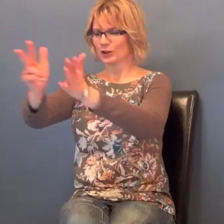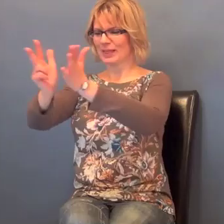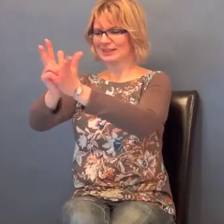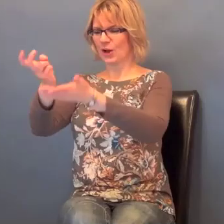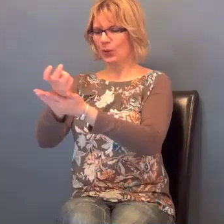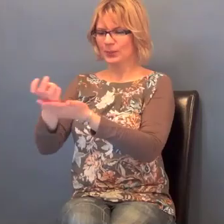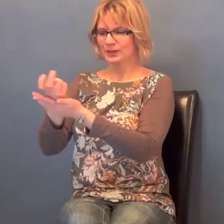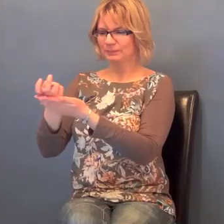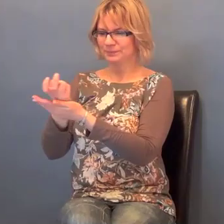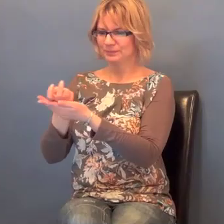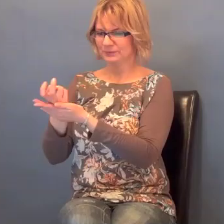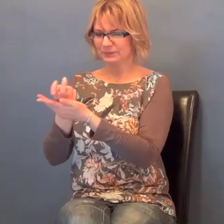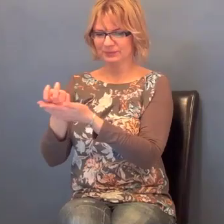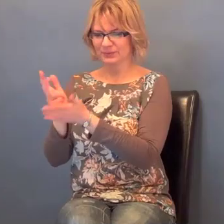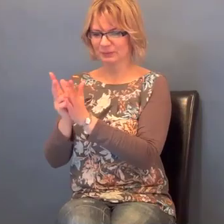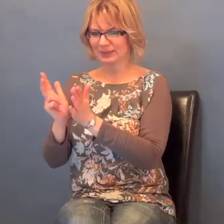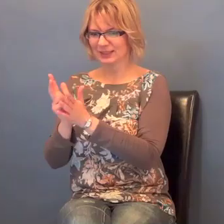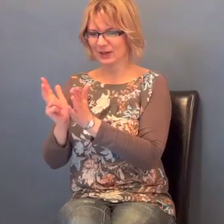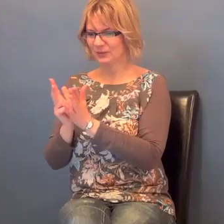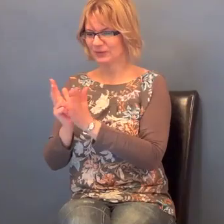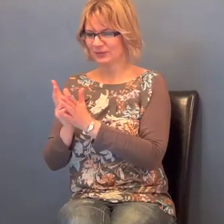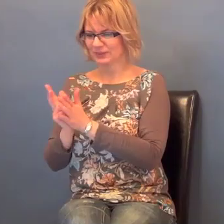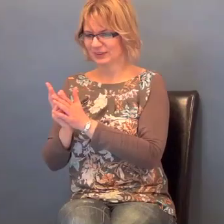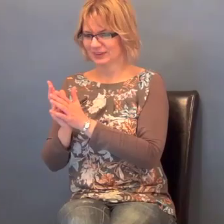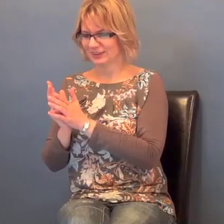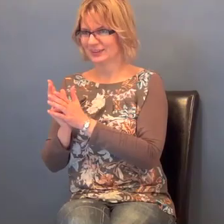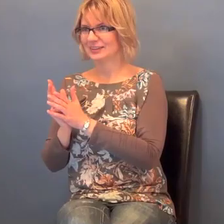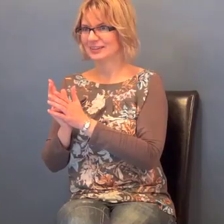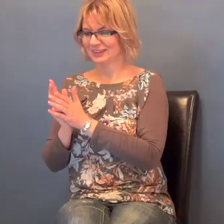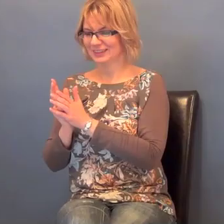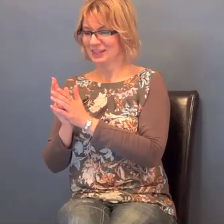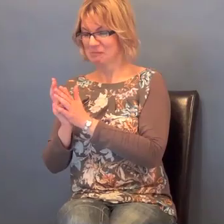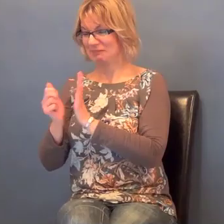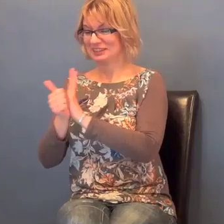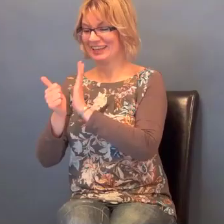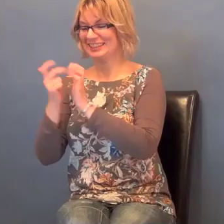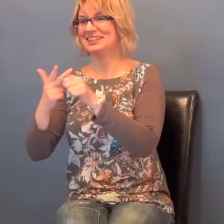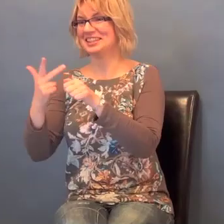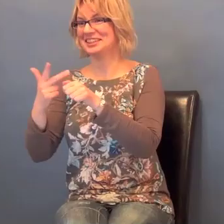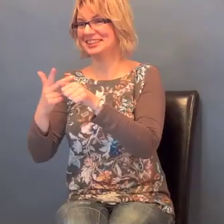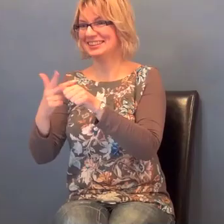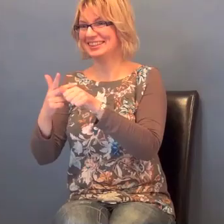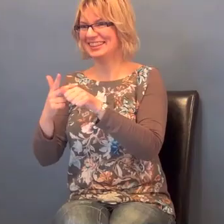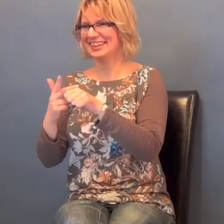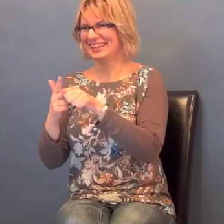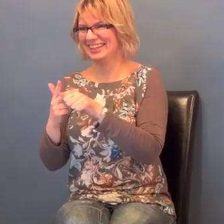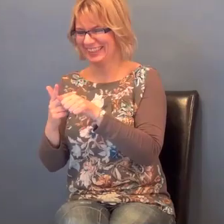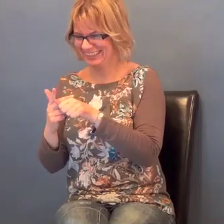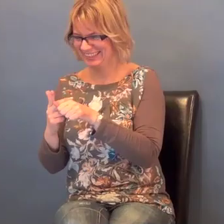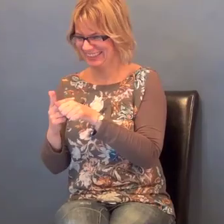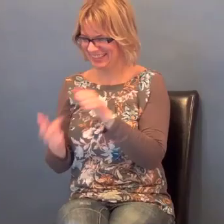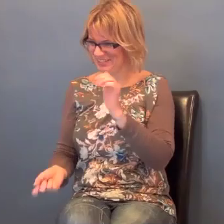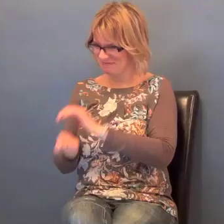A osiemnastego lutego o szesnastej trzydzieści?